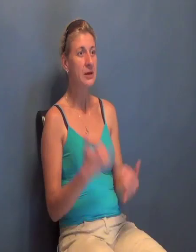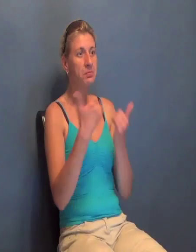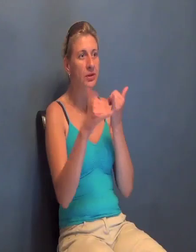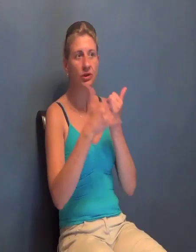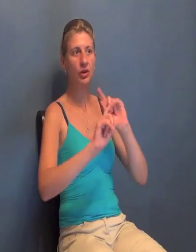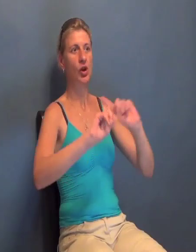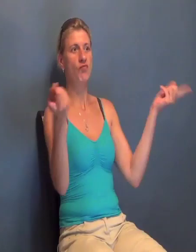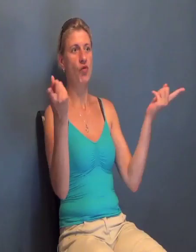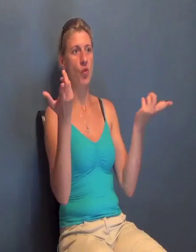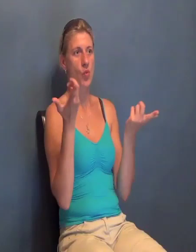Benzyną nie wolno.